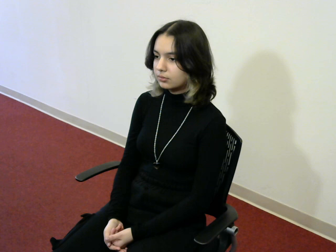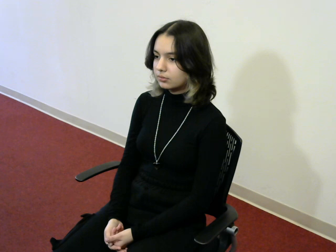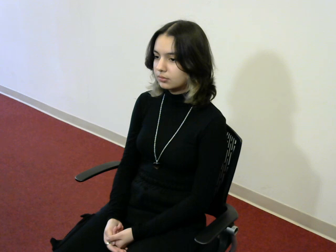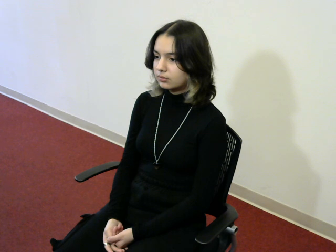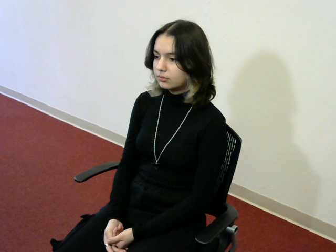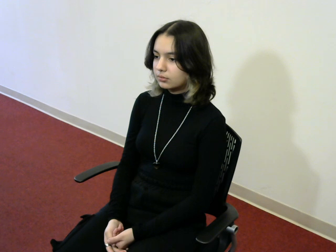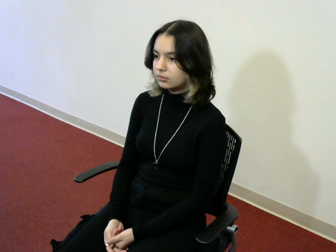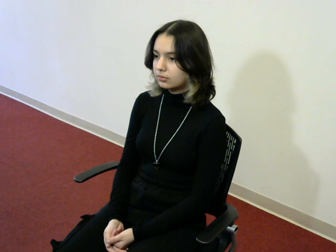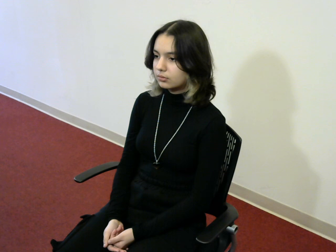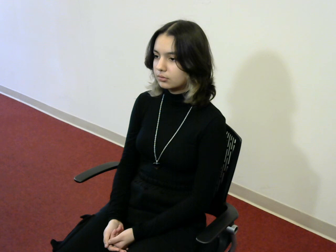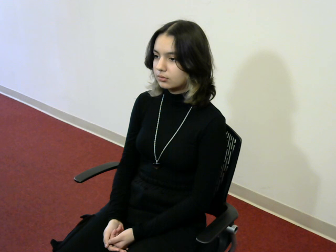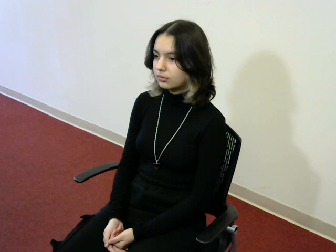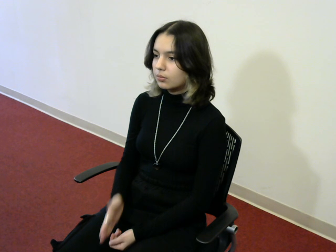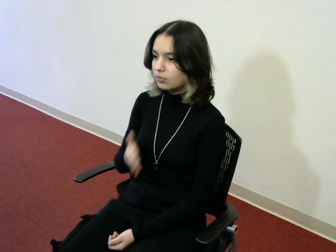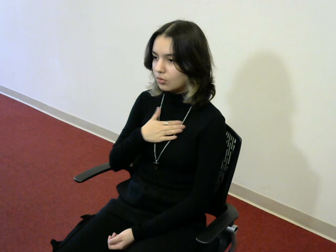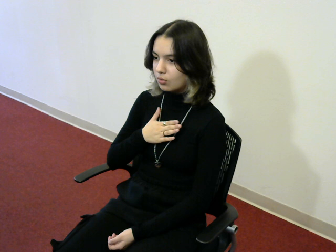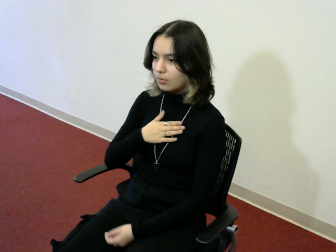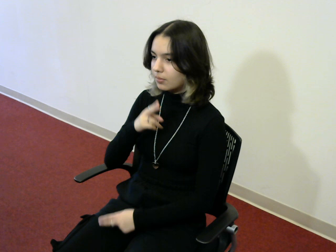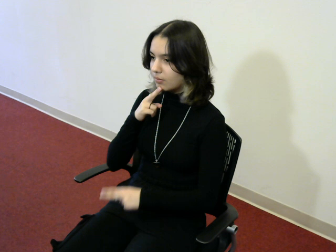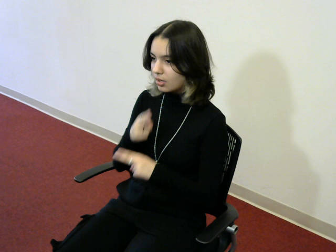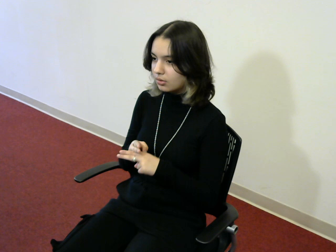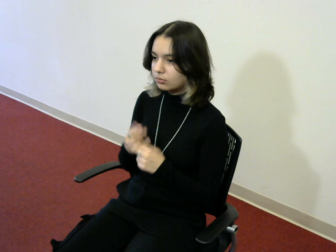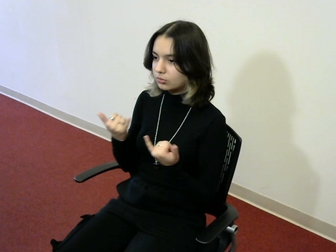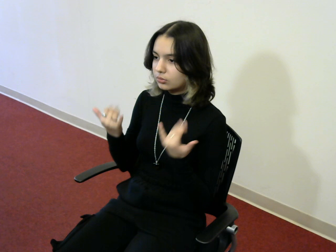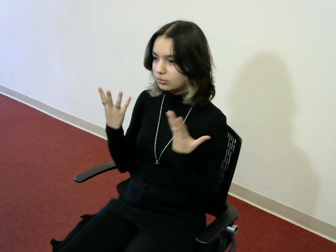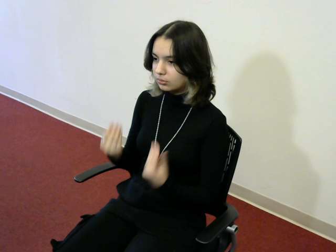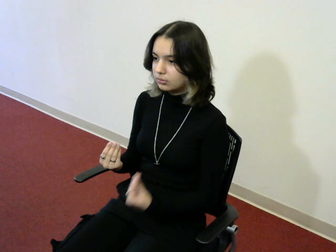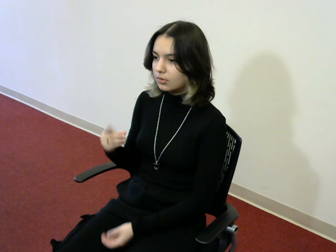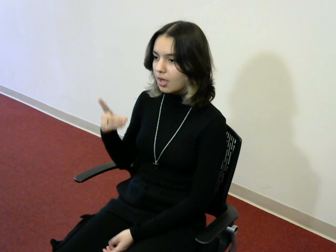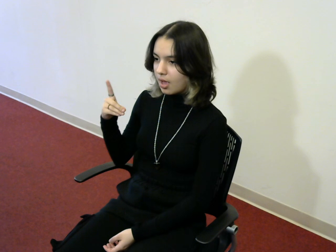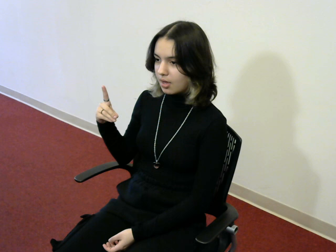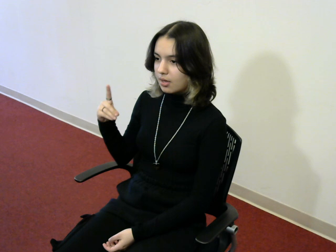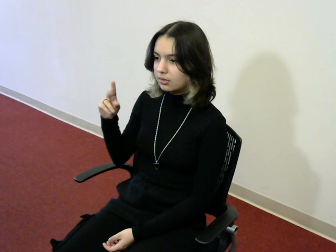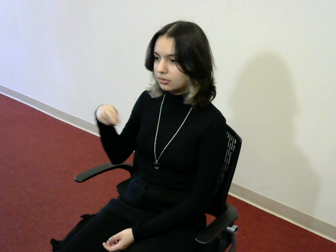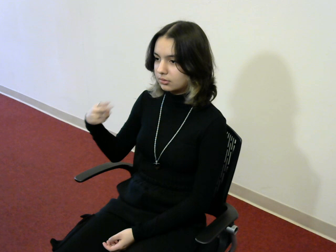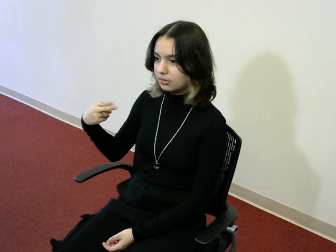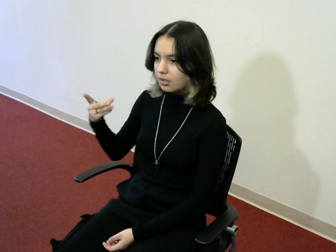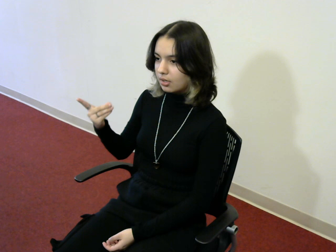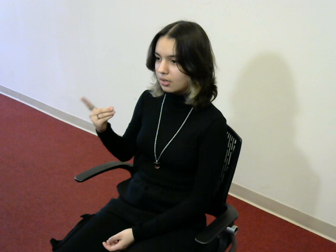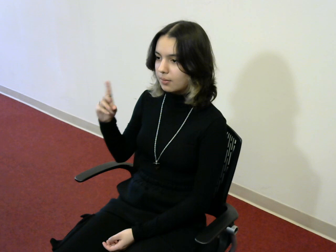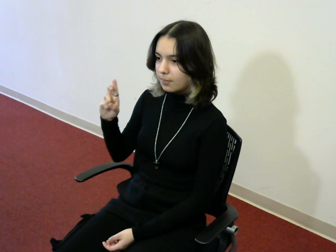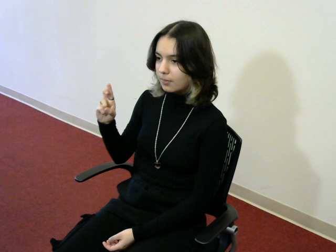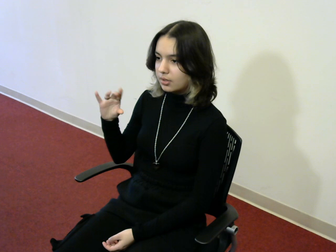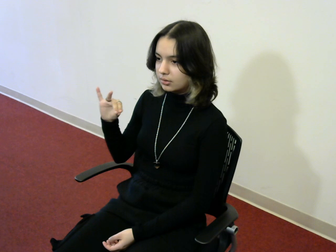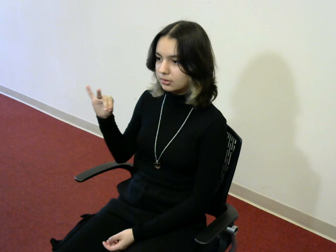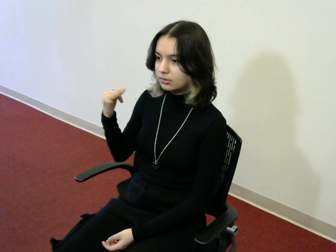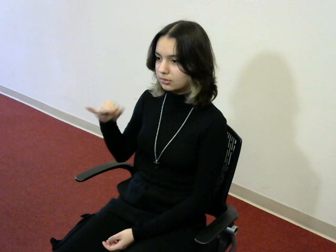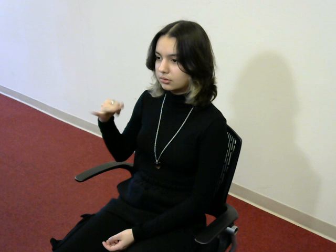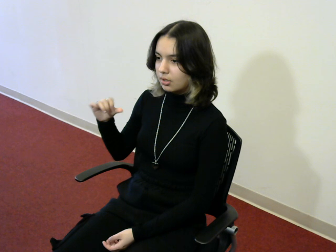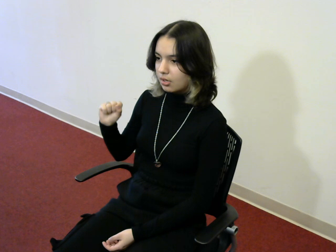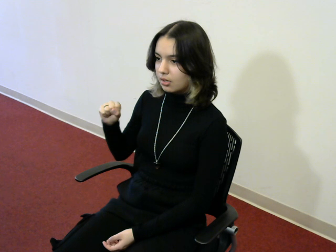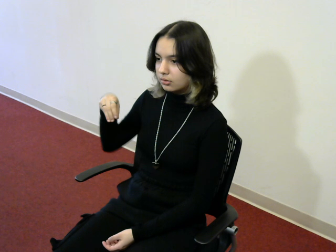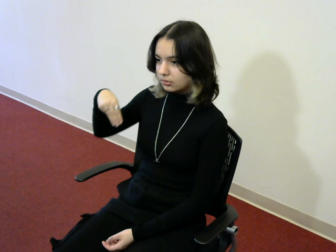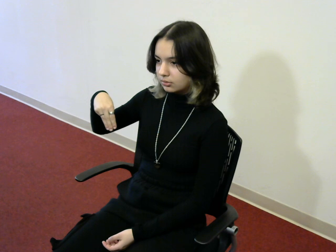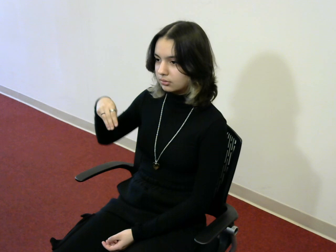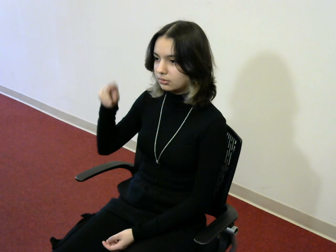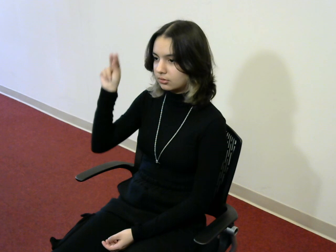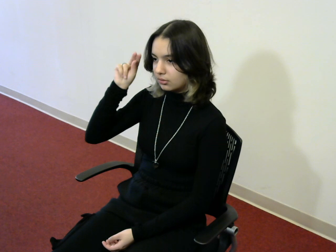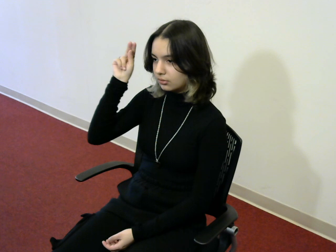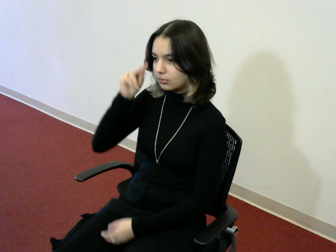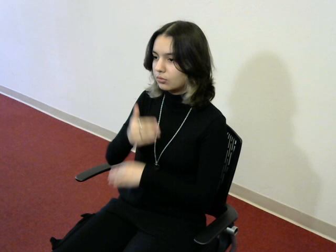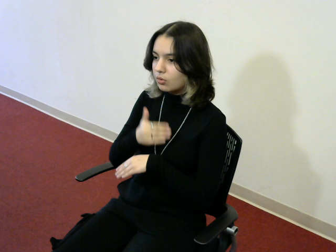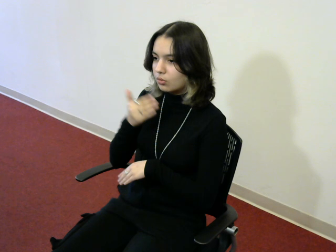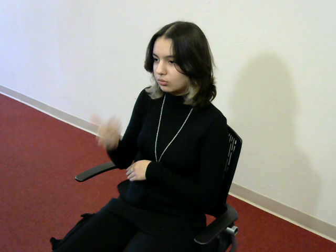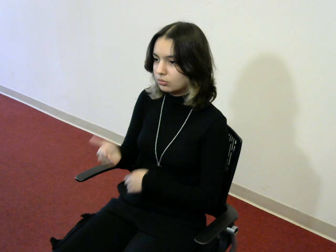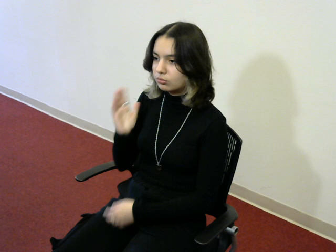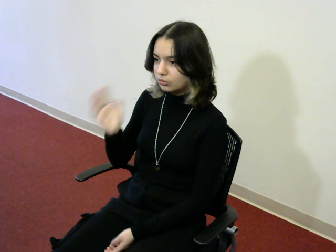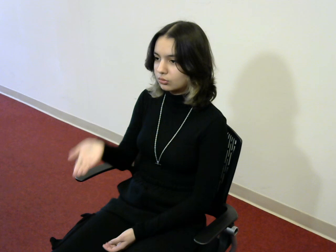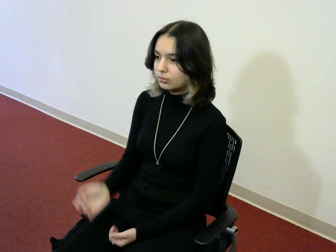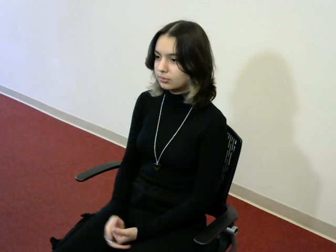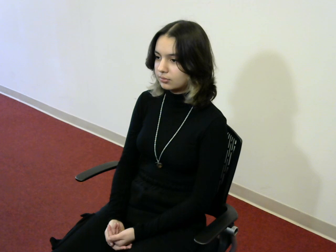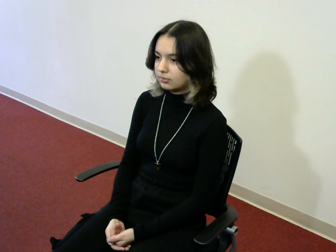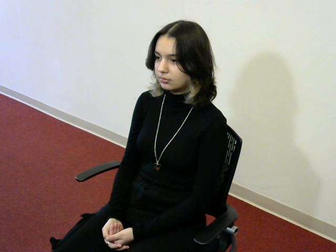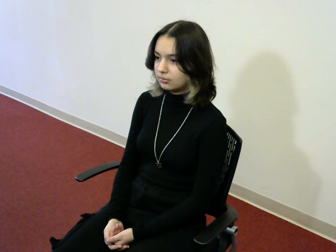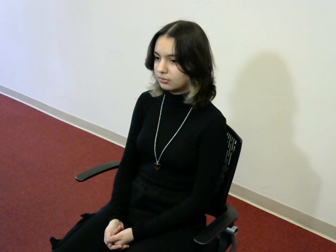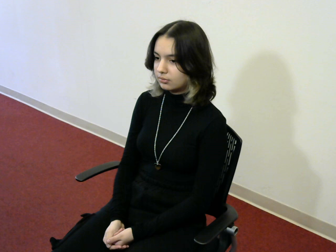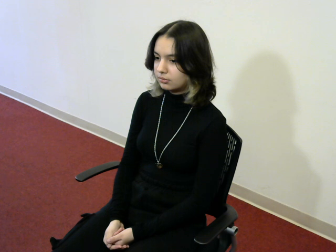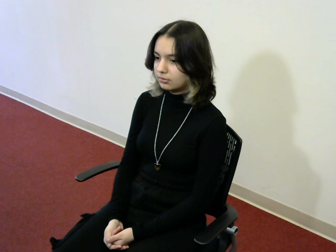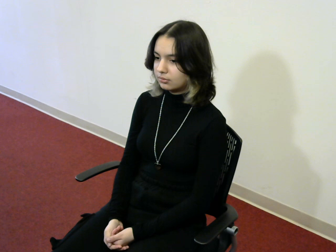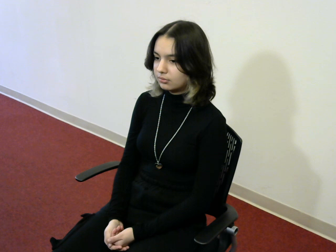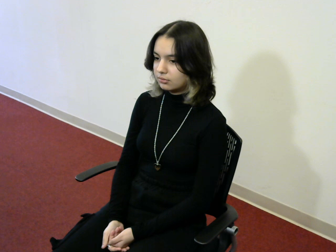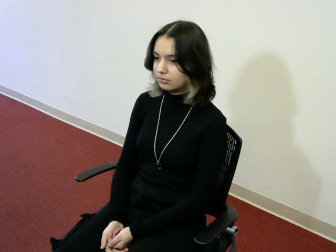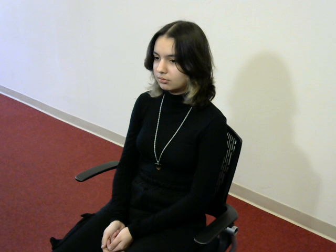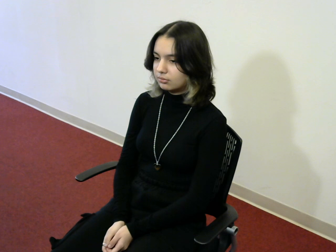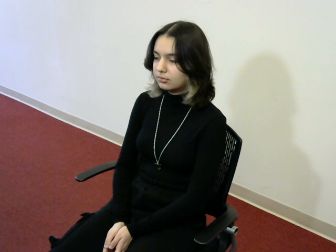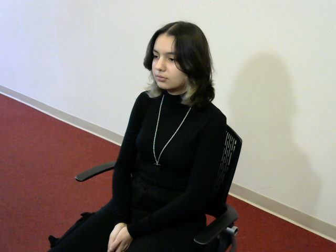Mənim bacım bu gün ədəbiyyat dərsinə gecikəcək